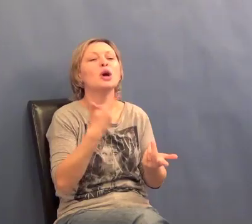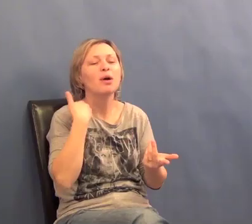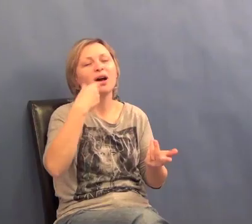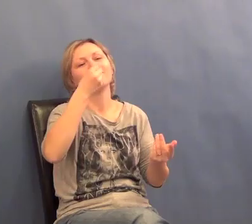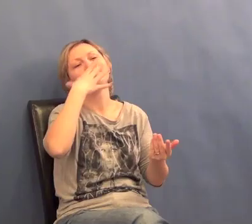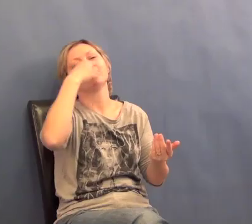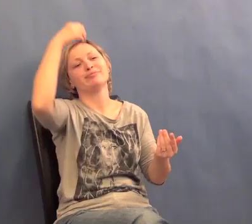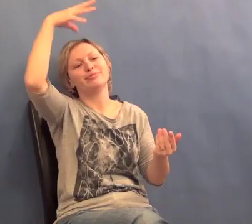Okazuje się, że spryskiwacze się włączyły.